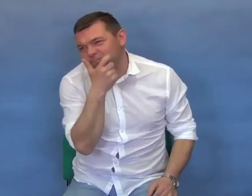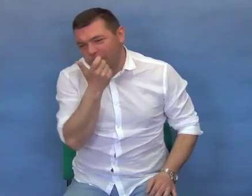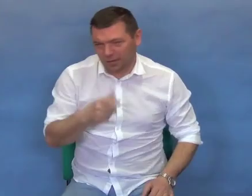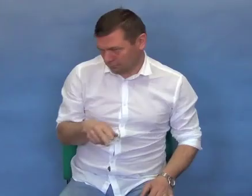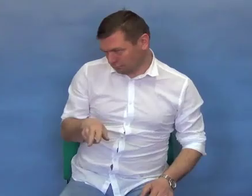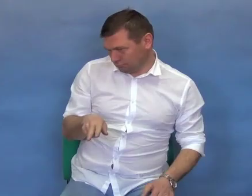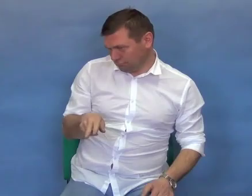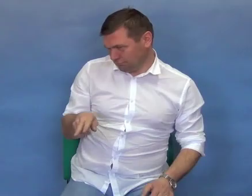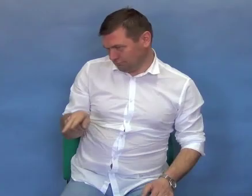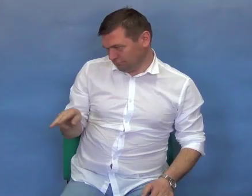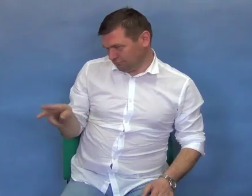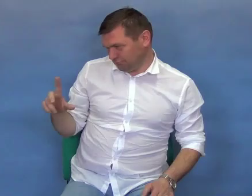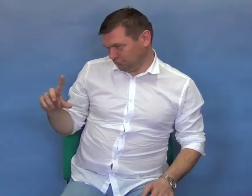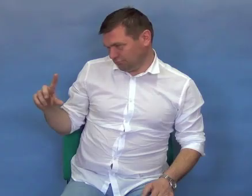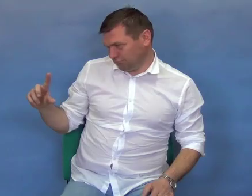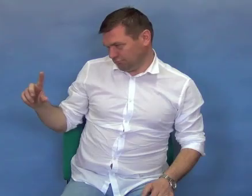Mężczyzna przygląda się im jak odchodzą.